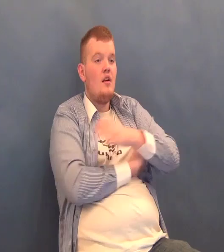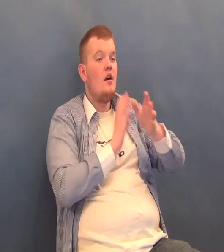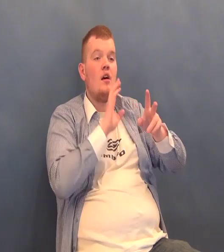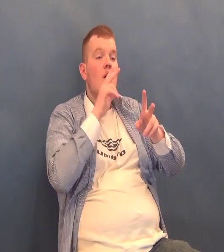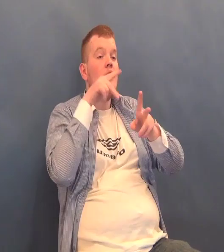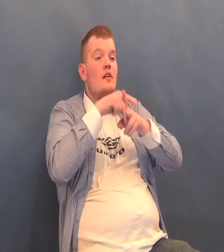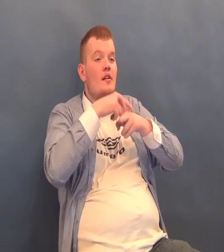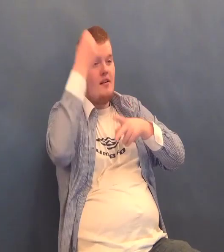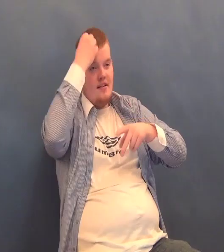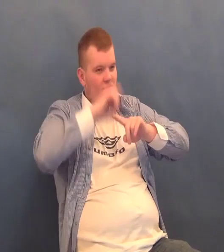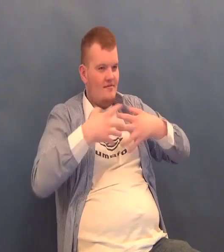Koń nie może się kąpać pod prysznicem.